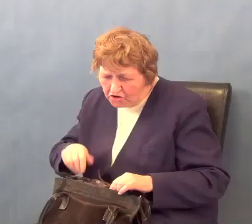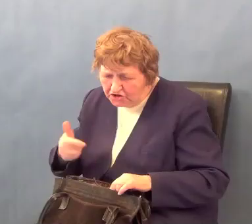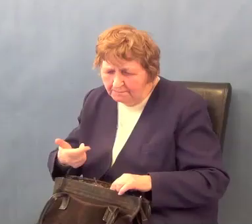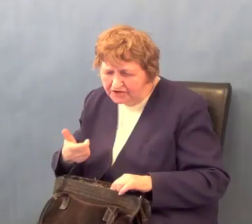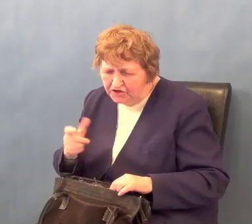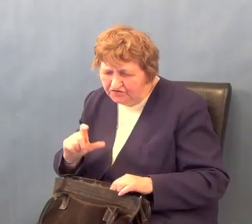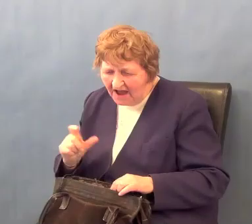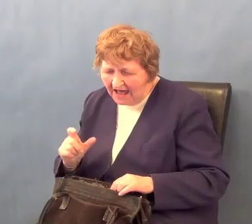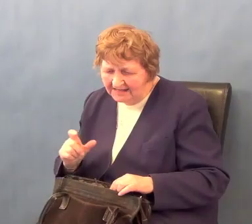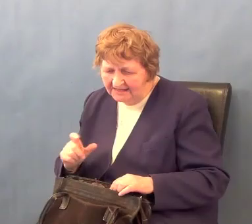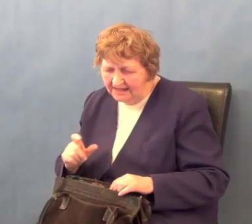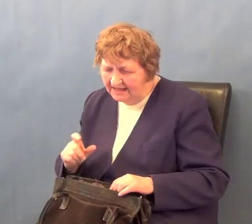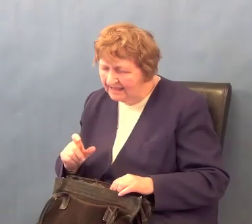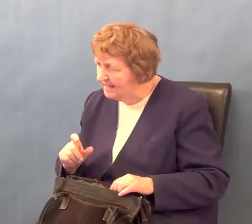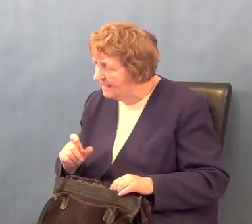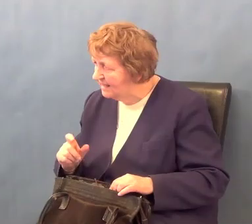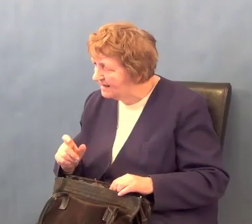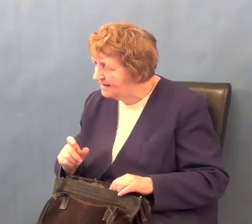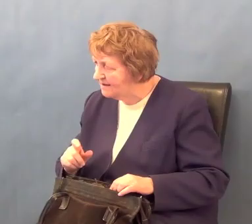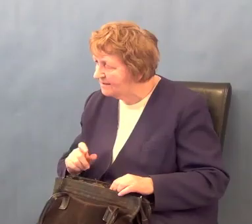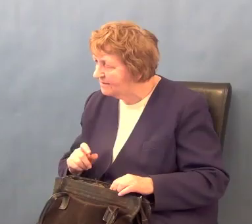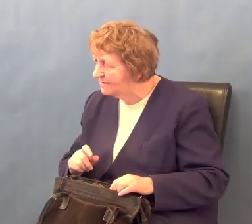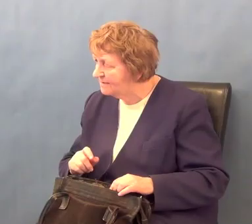Może być czwartek.